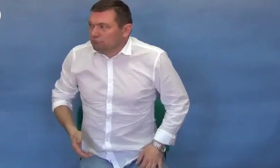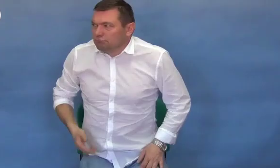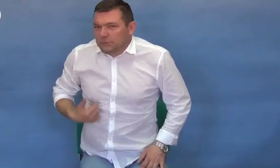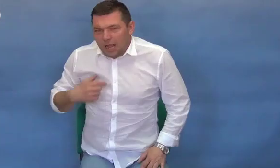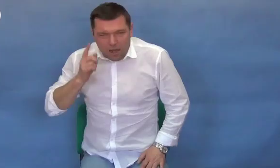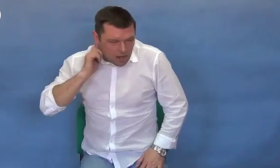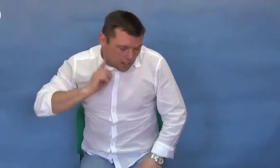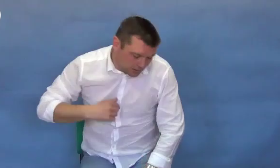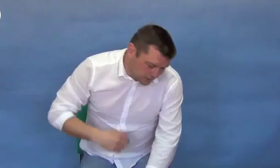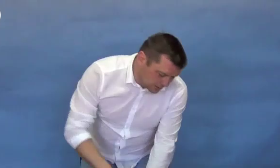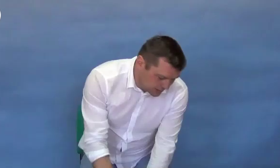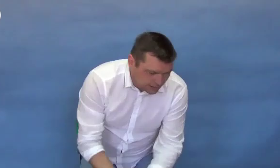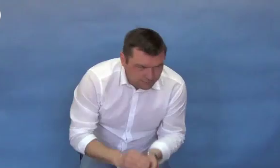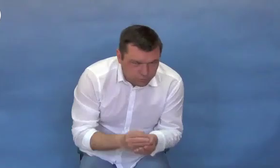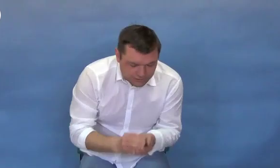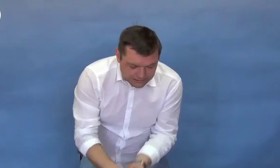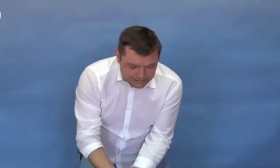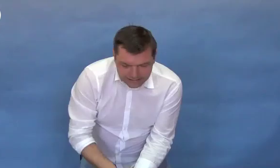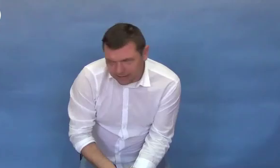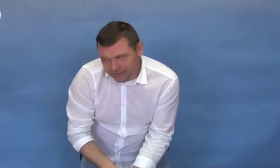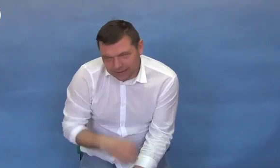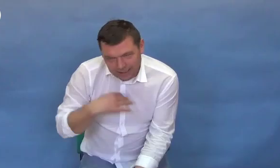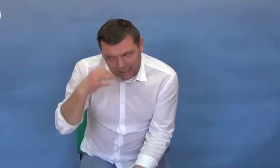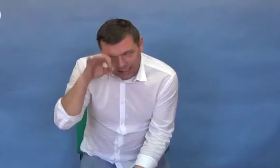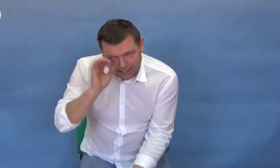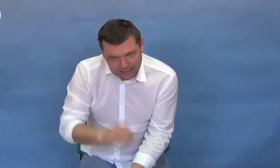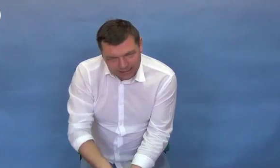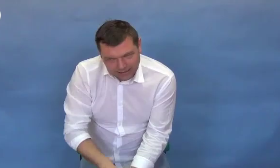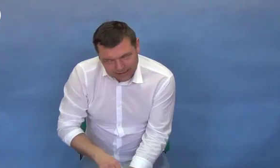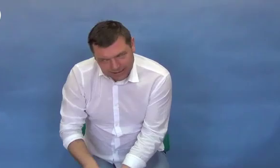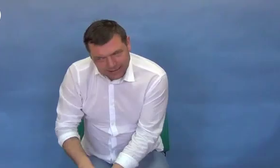Ja udawałem, że zbieram muszle i spoglądałem na nich.